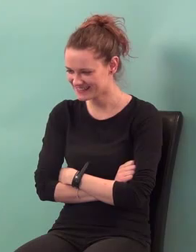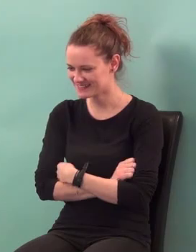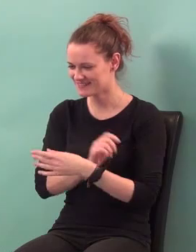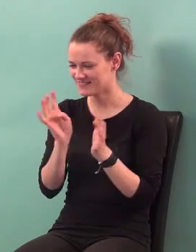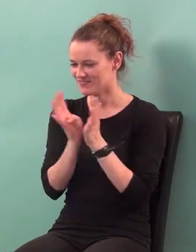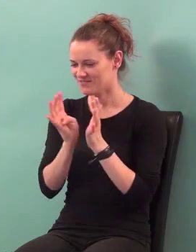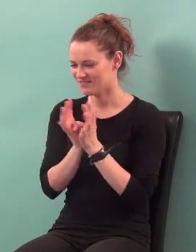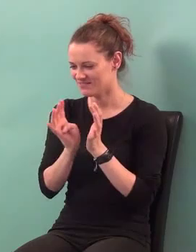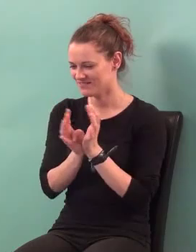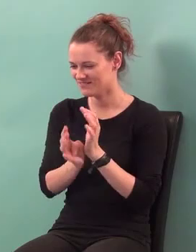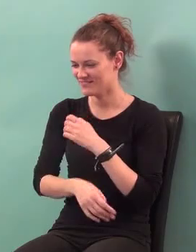Dziewiętnasty..